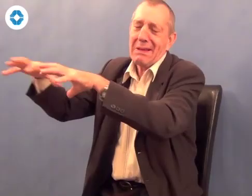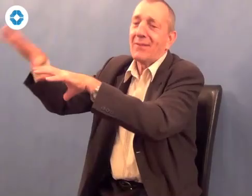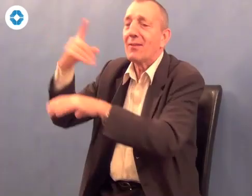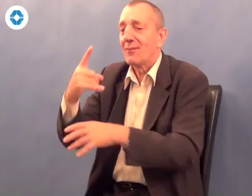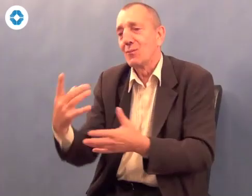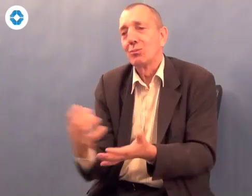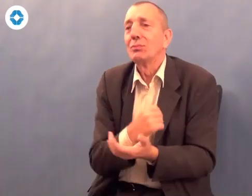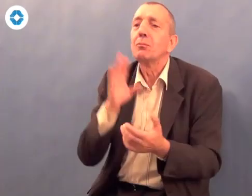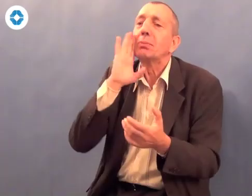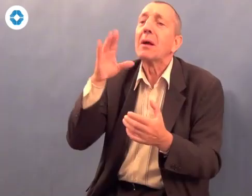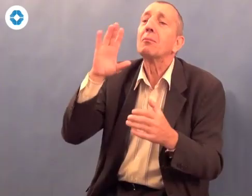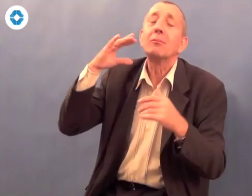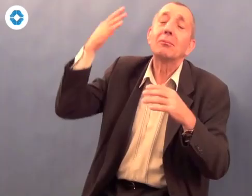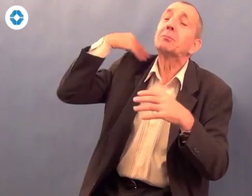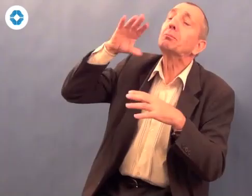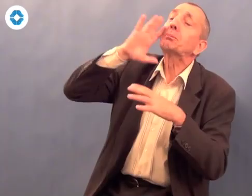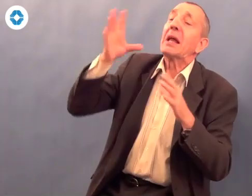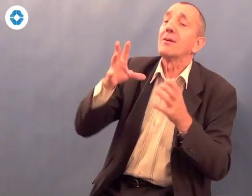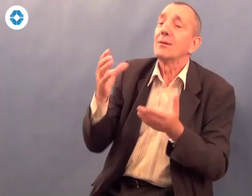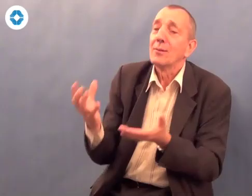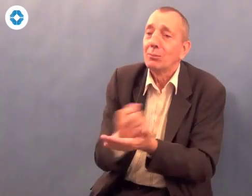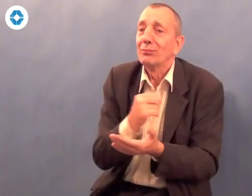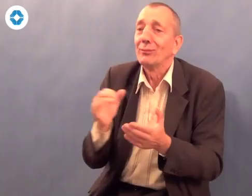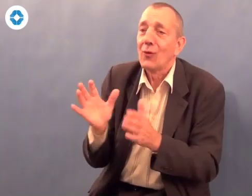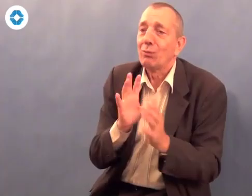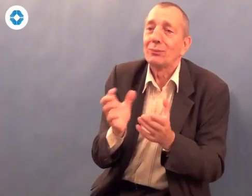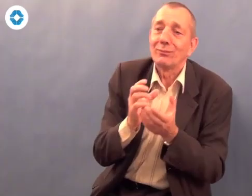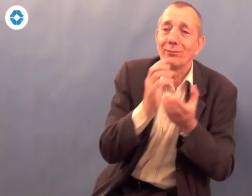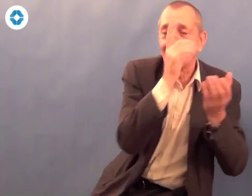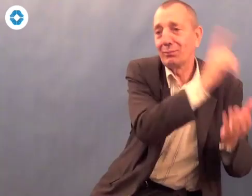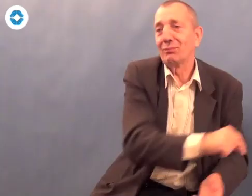Jedną żabę bierze, tę samą, co wcześniej zabrał i opiekował się, bierze ją na ręce i odchodzi.